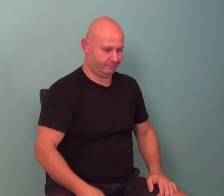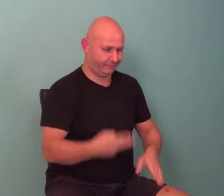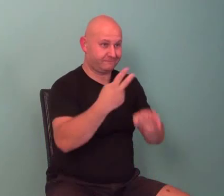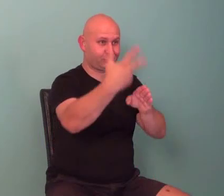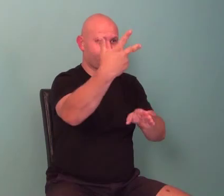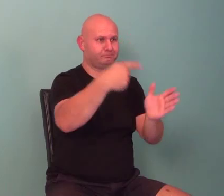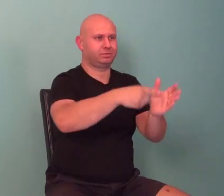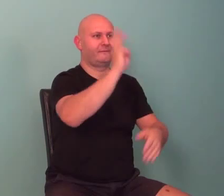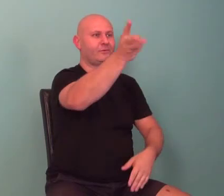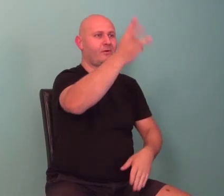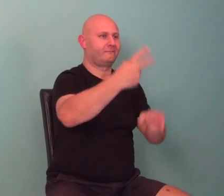Dwudziestego trzeciego, we wtorek.